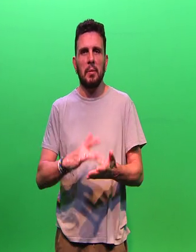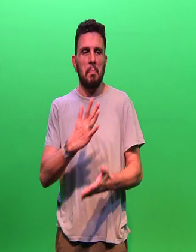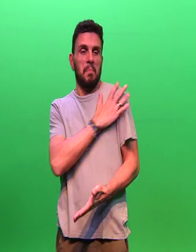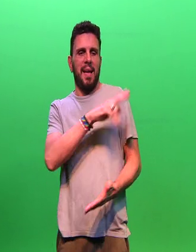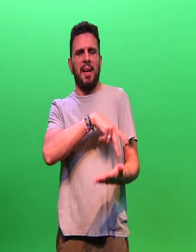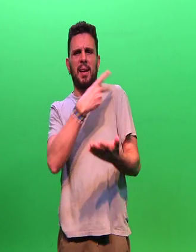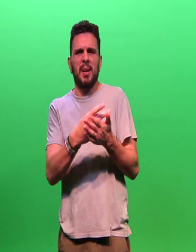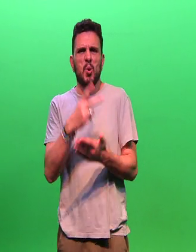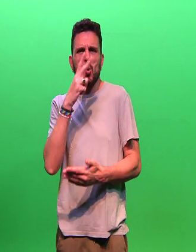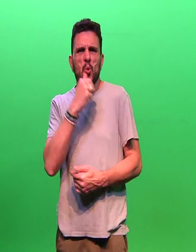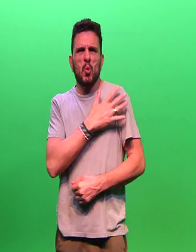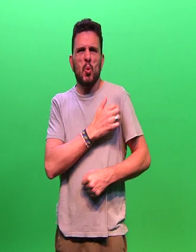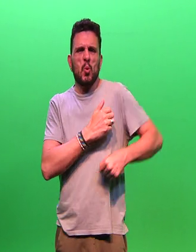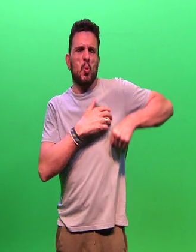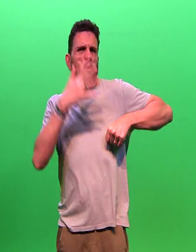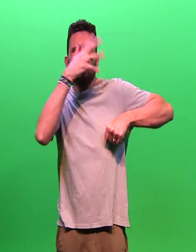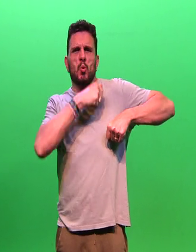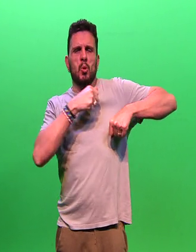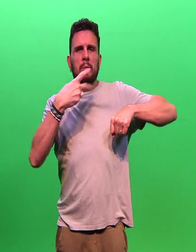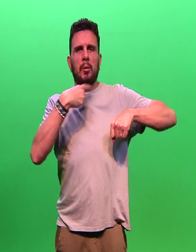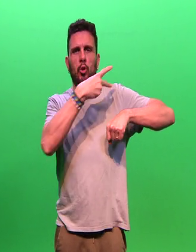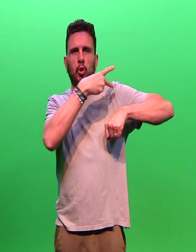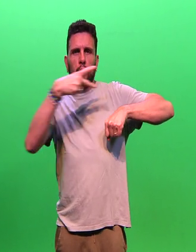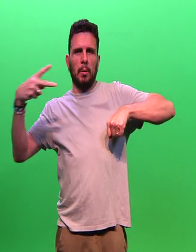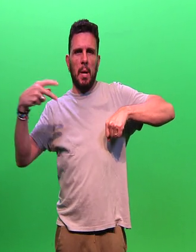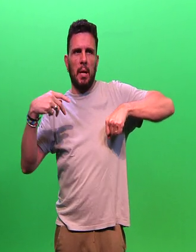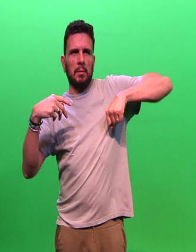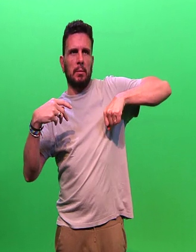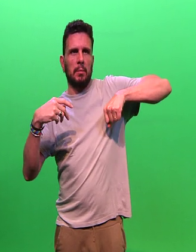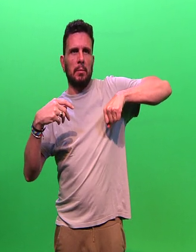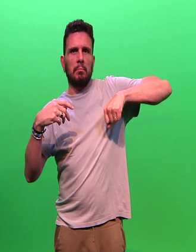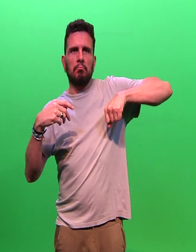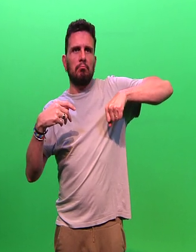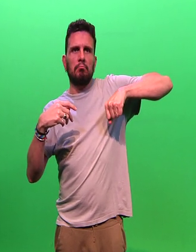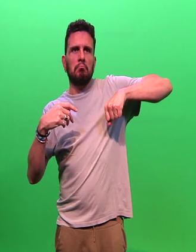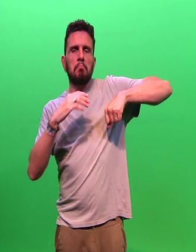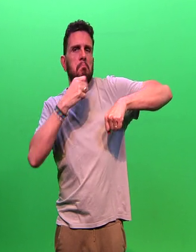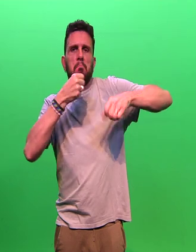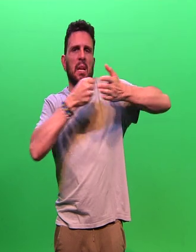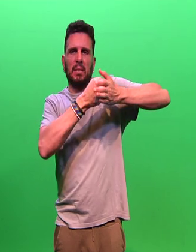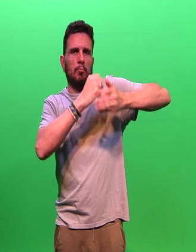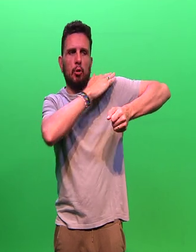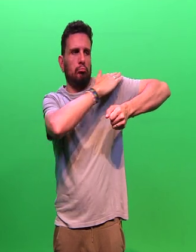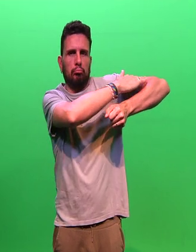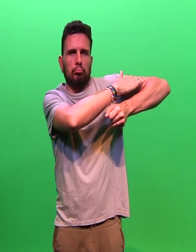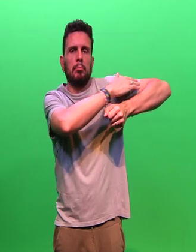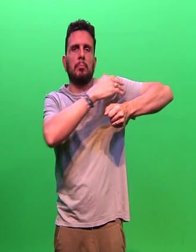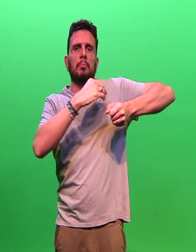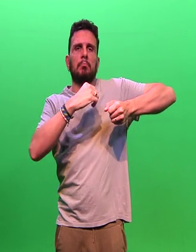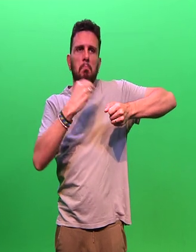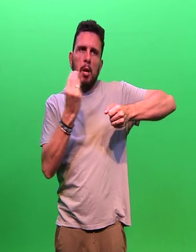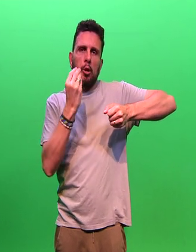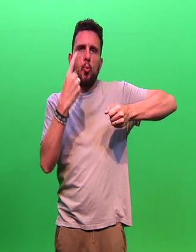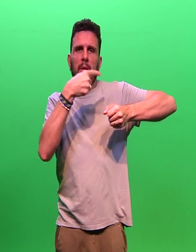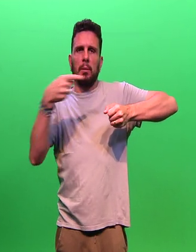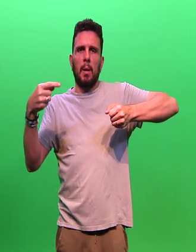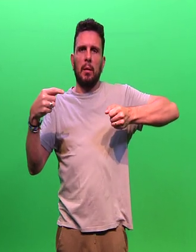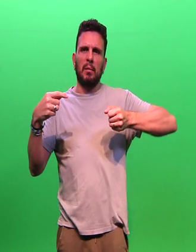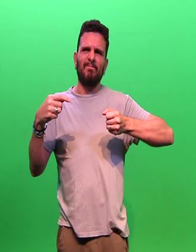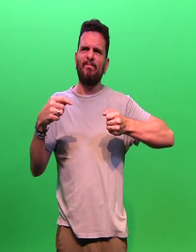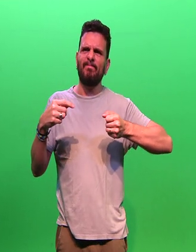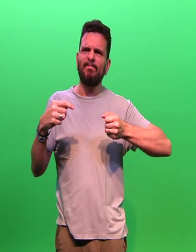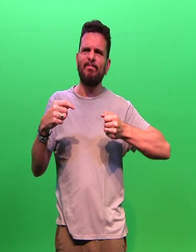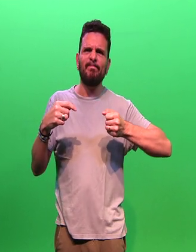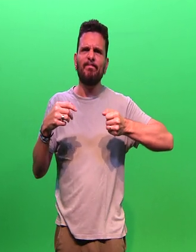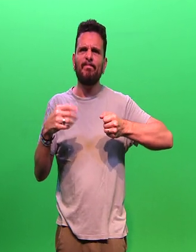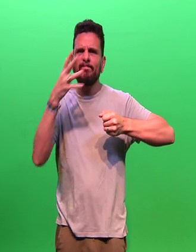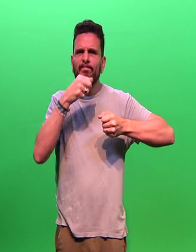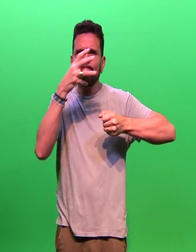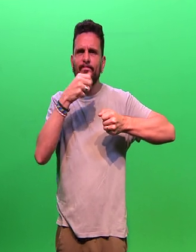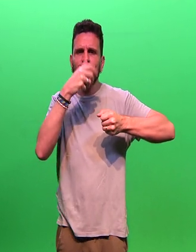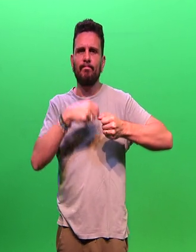Em van donar un cop a l'espatlla i vaig caure, em feia mal l'espatlla i no la podia moure, fa dues setmanes que no puc aixecar el braç completament, només a noranta graus, però fa una setmana que no puc aixecar-lo més.